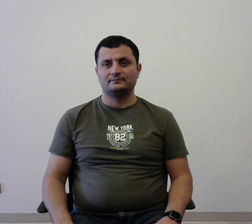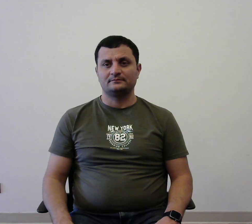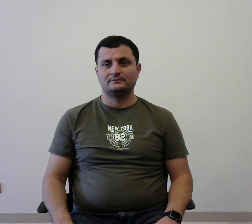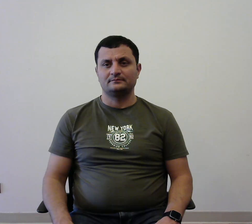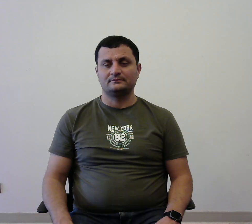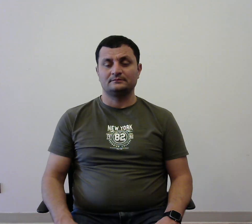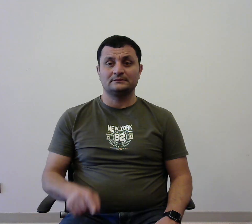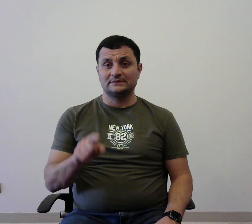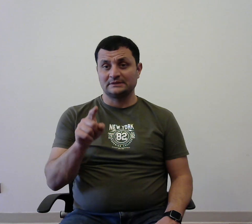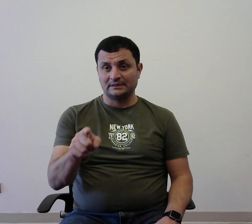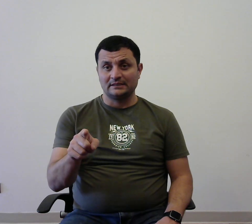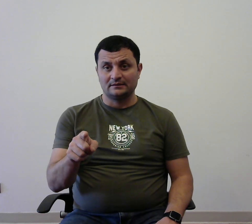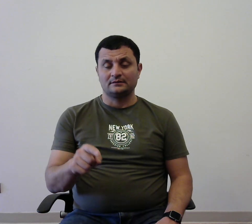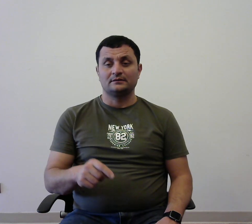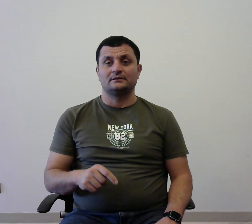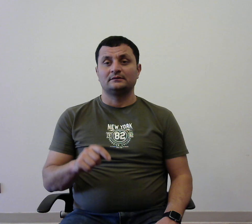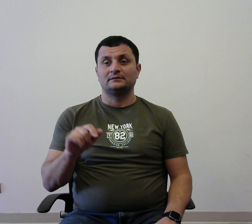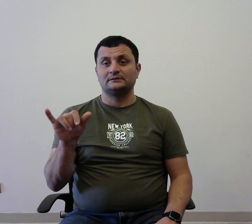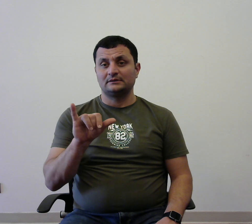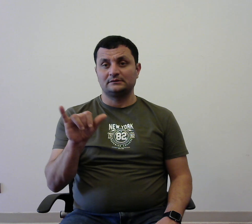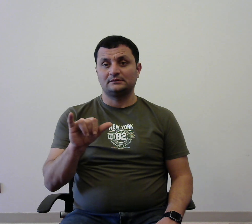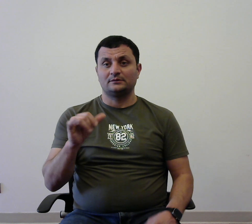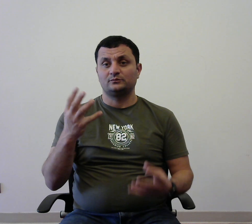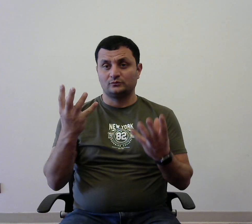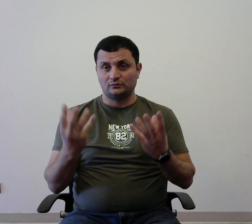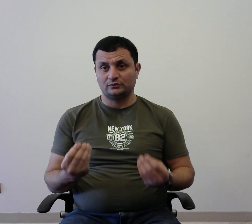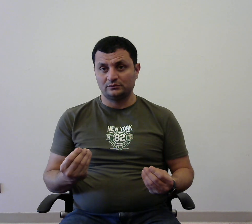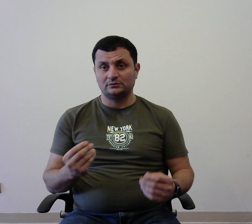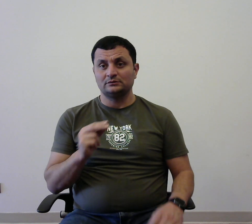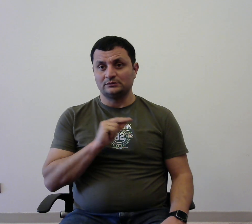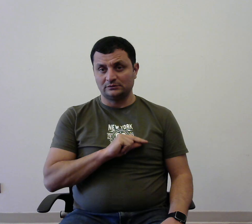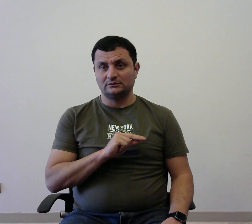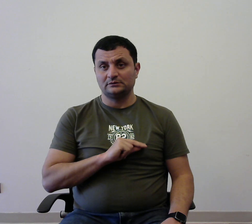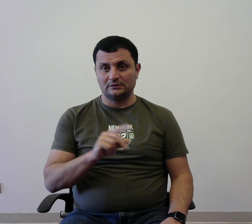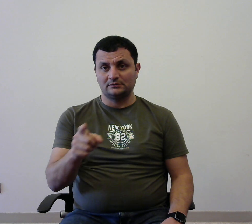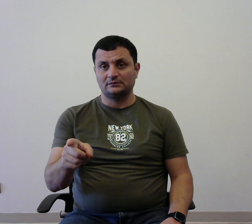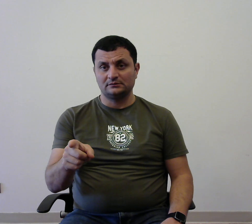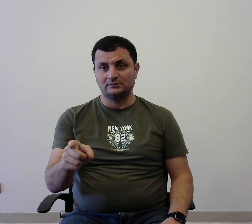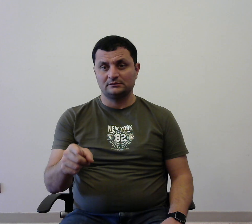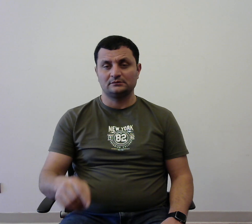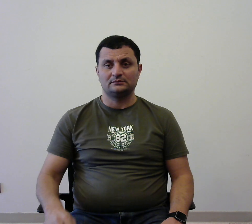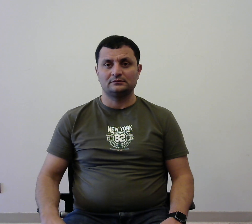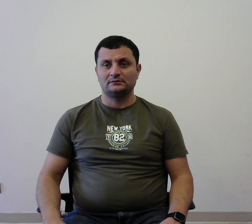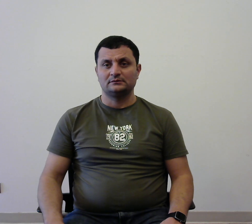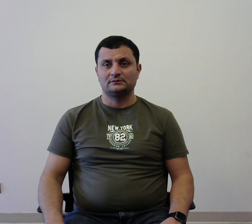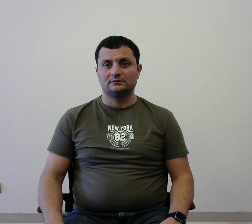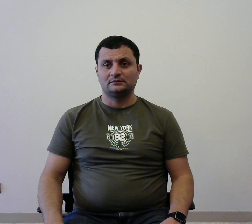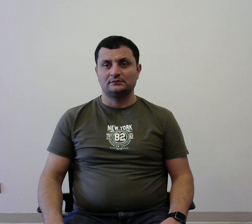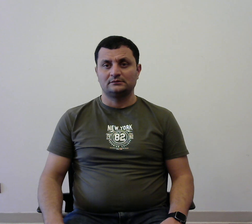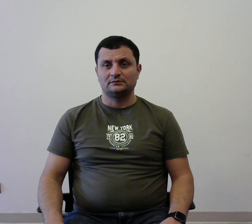Sən şənbə günü işləyirsən?